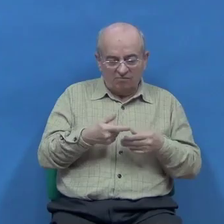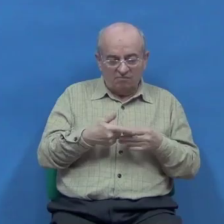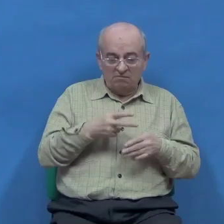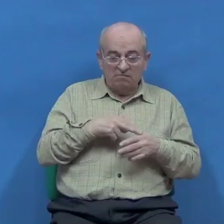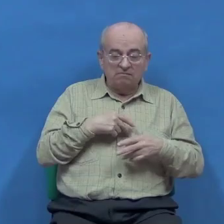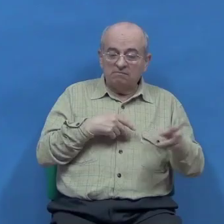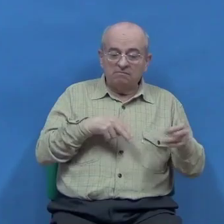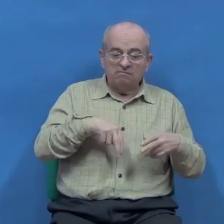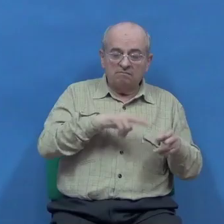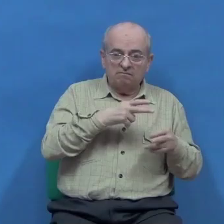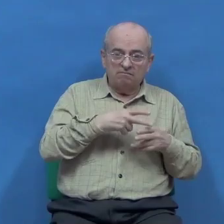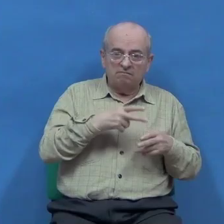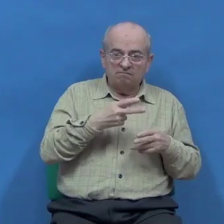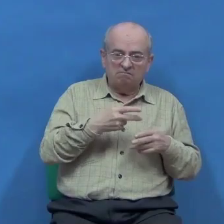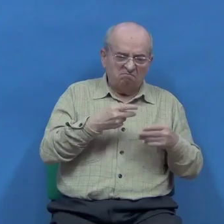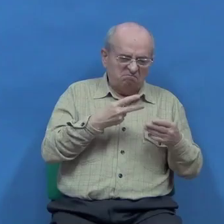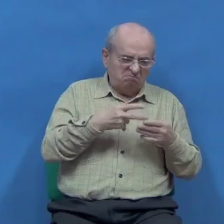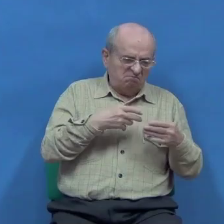Policjant każe mu zwrócić dwadzieścia.